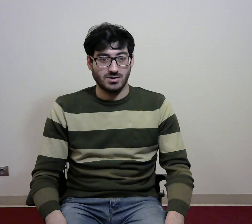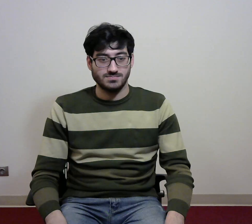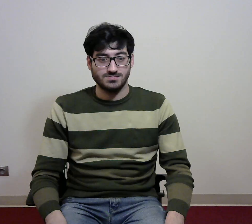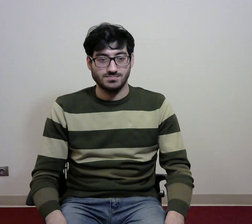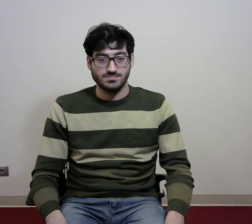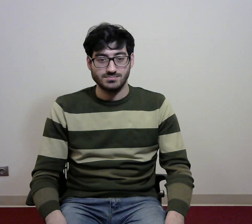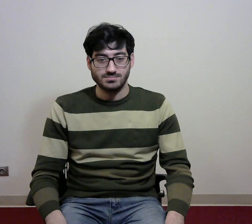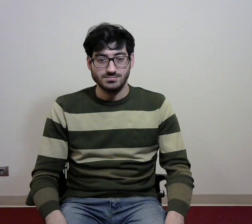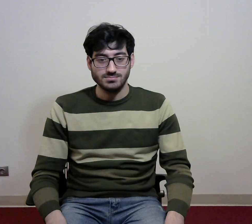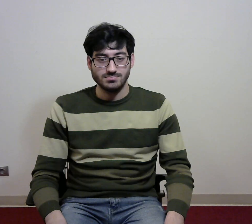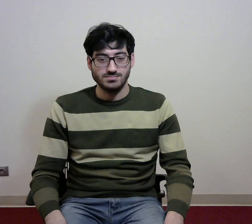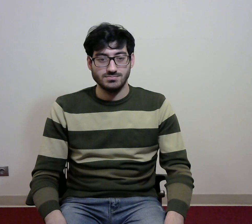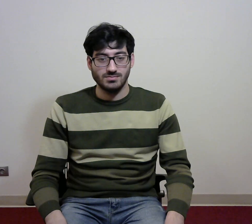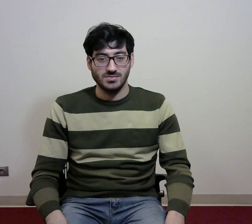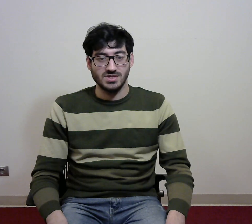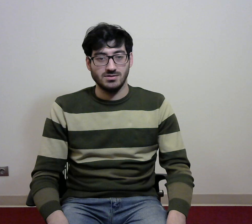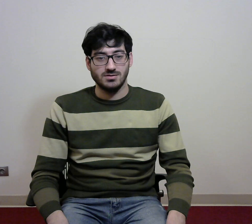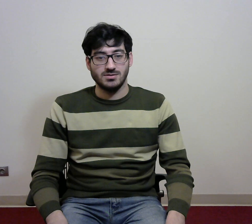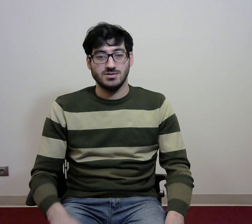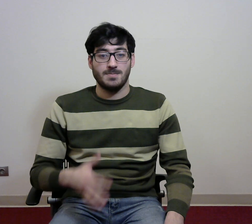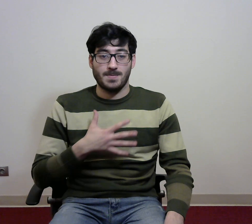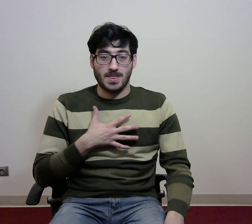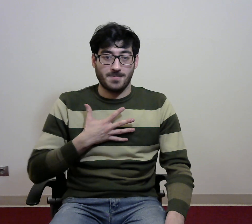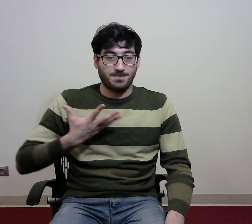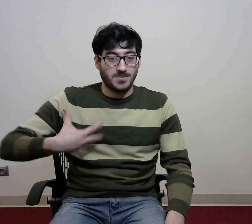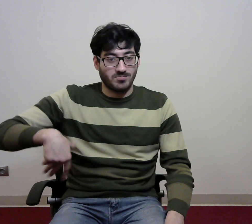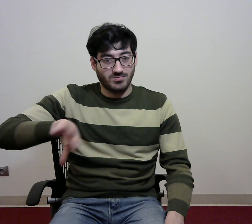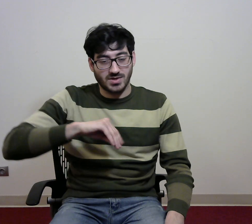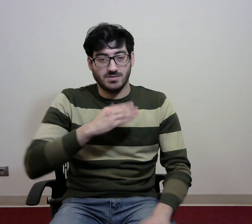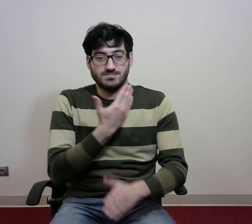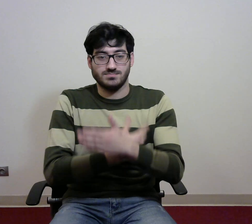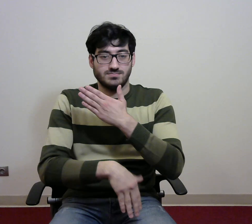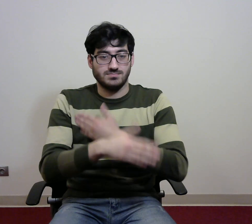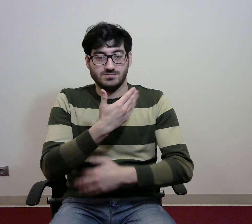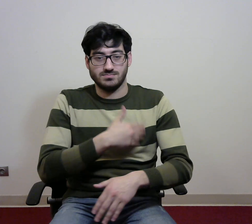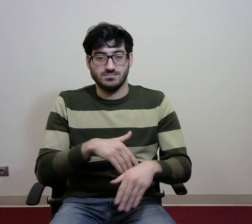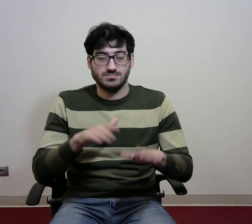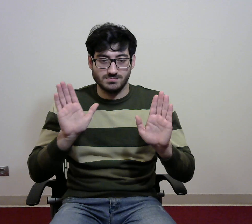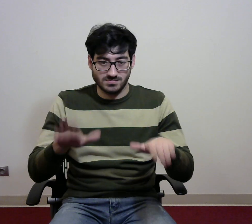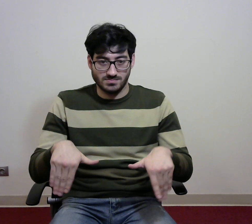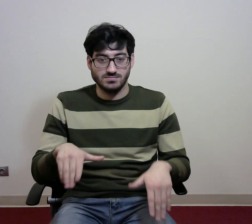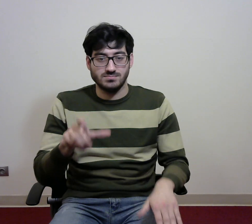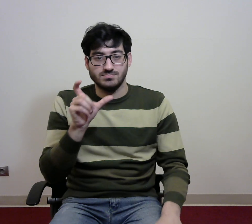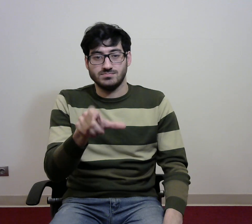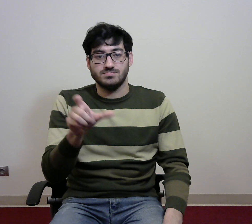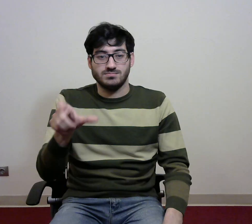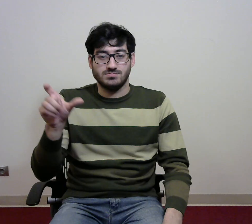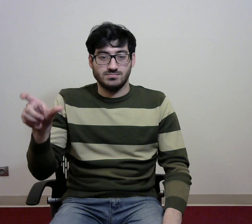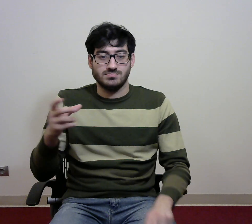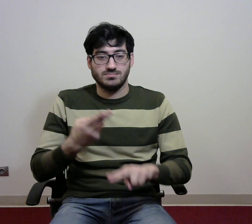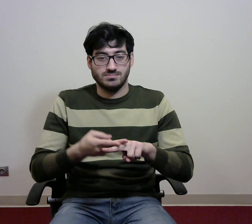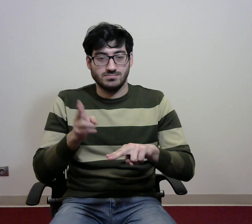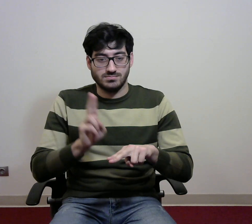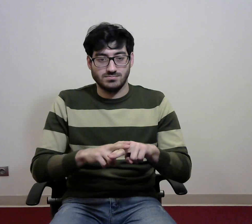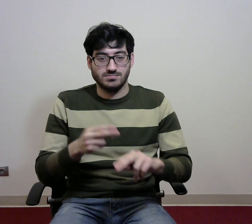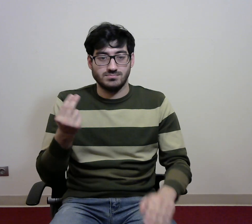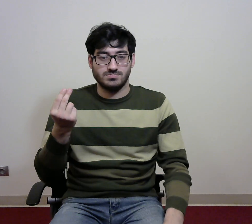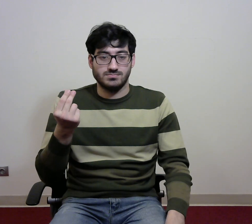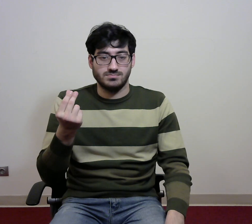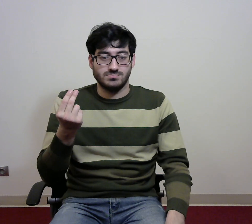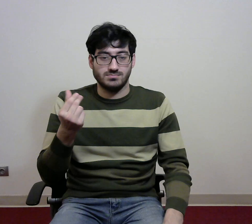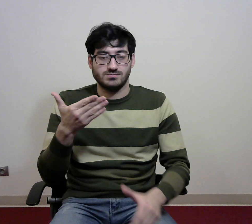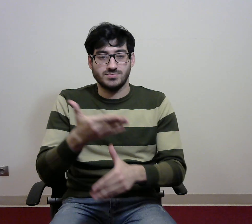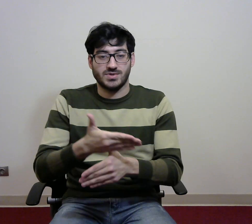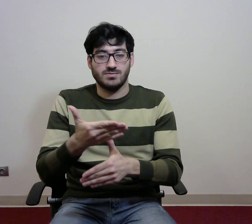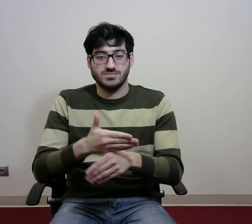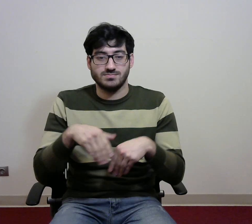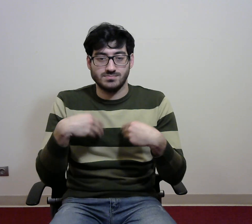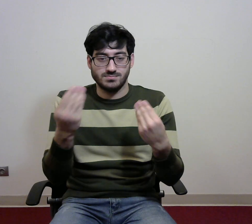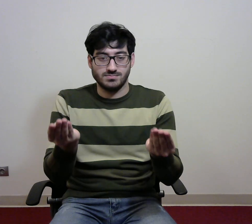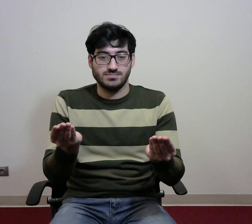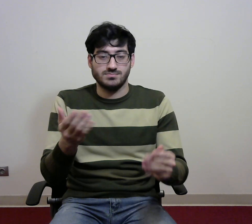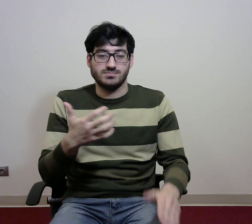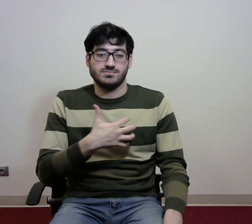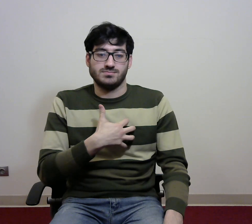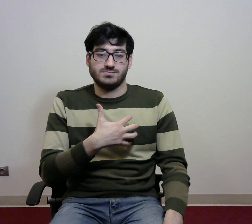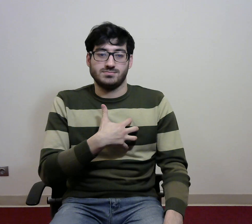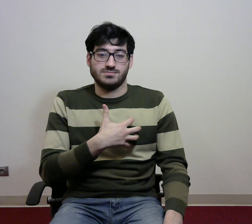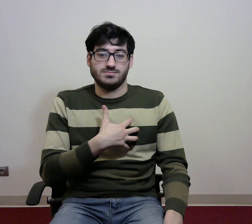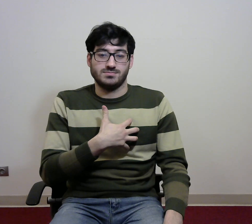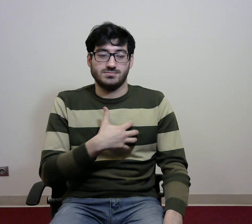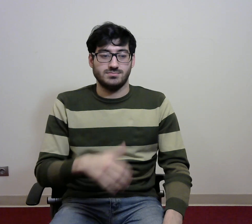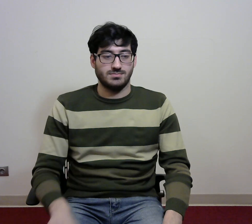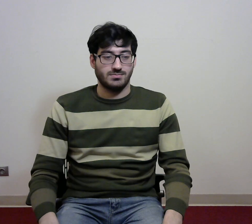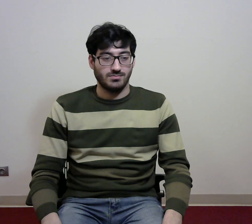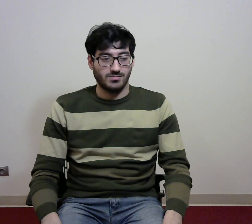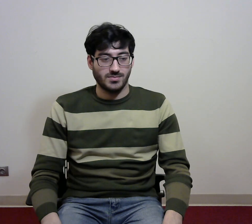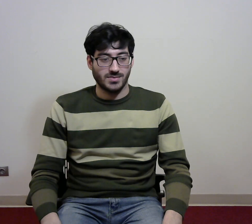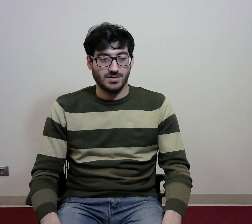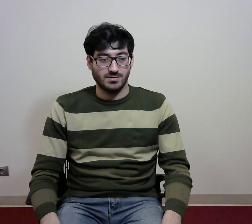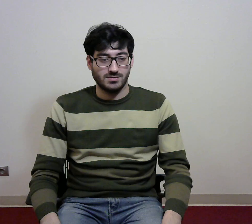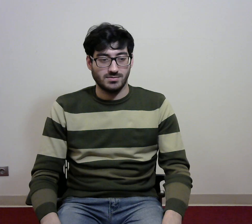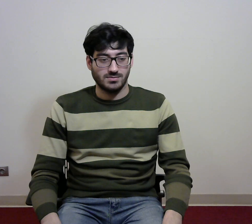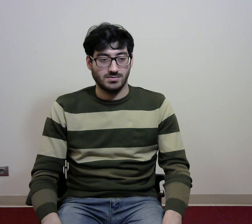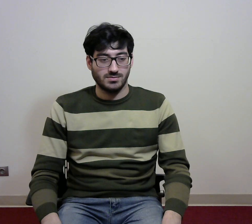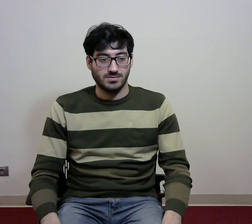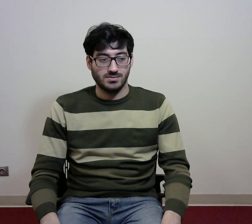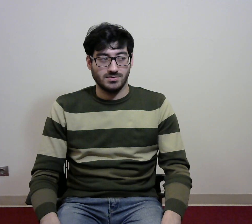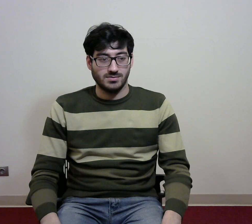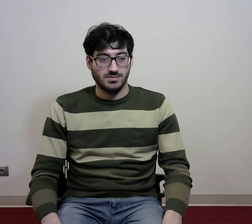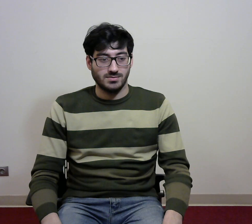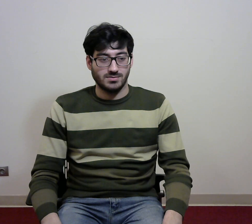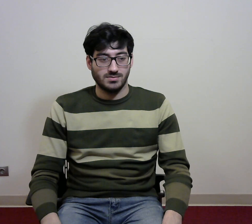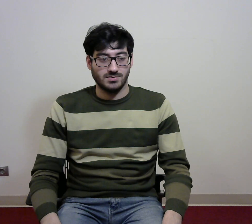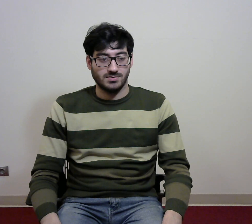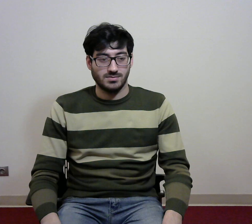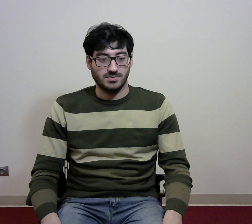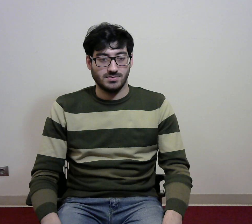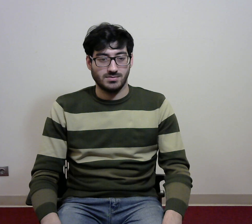Biz əlilliyi olan şəxslər üçün pul yardım vermək istəyirik